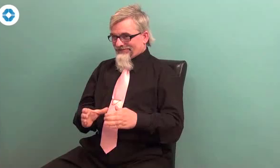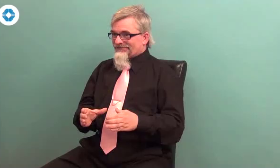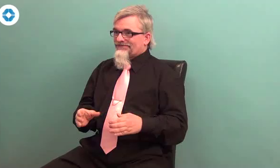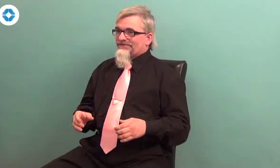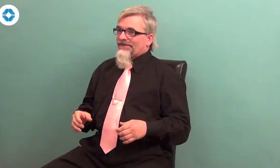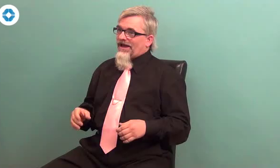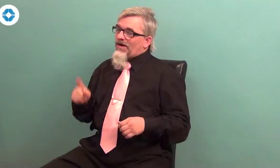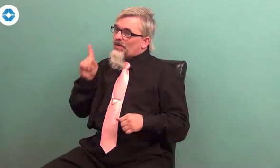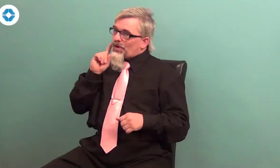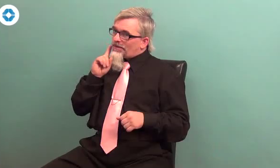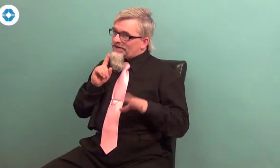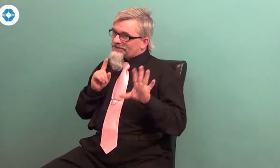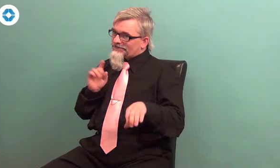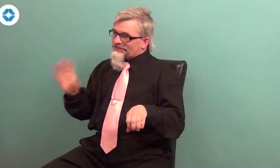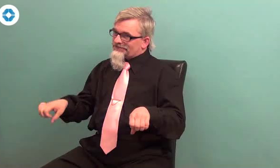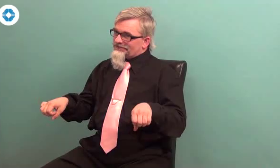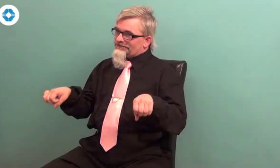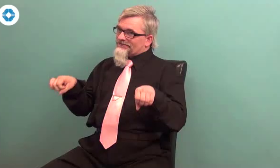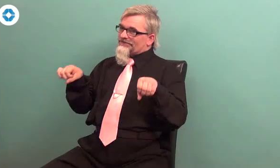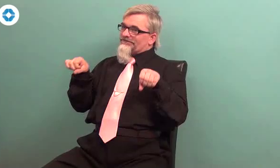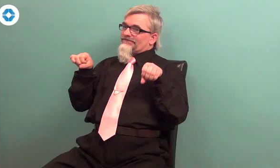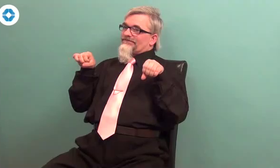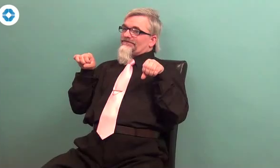Chłopiec nakrywa się kołdrą.